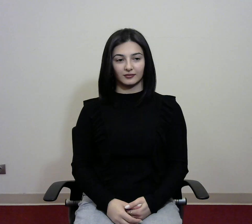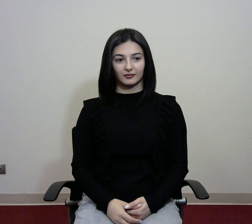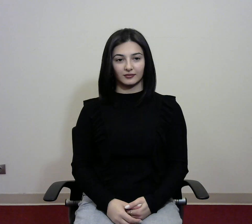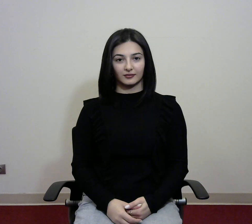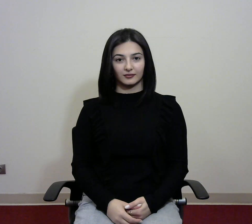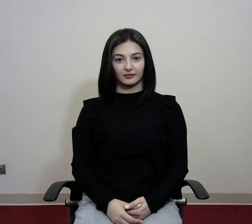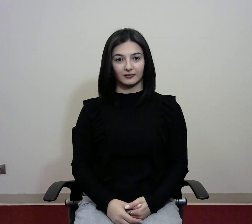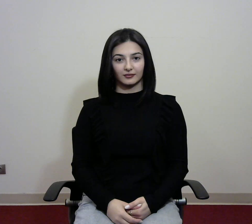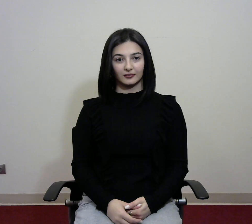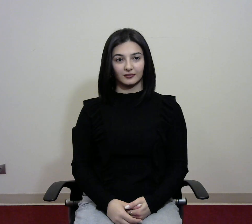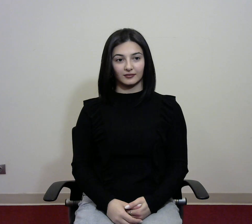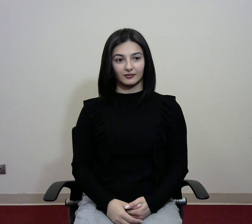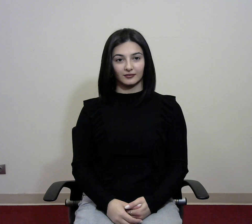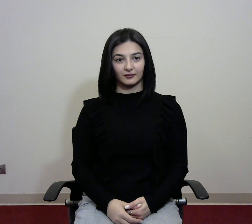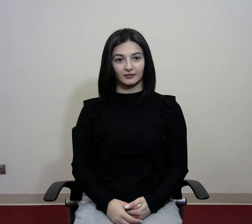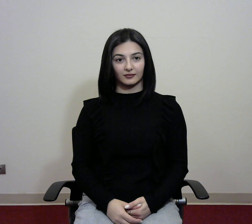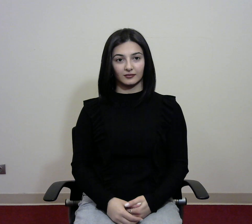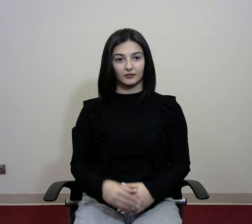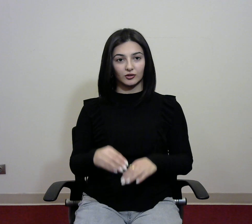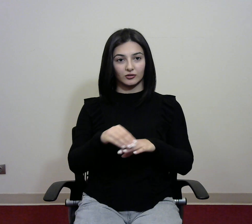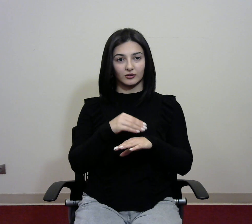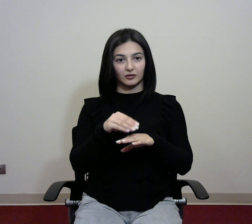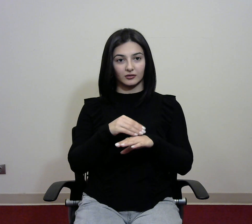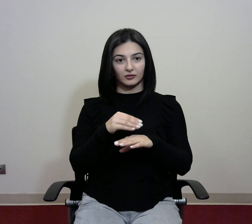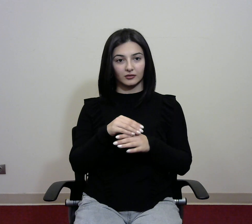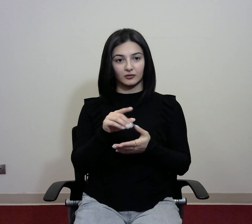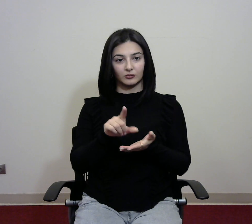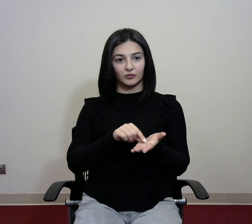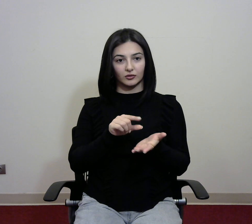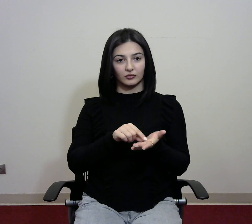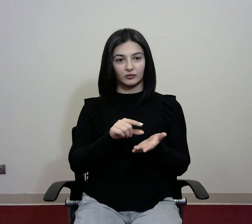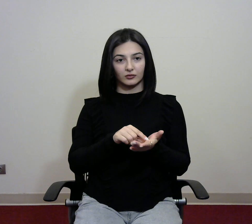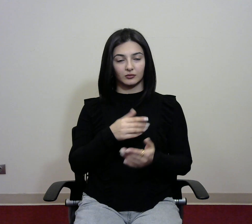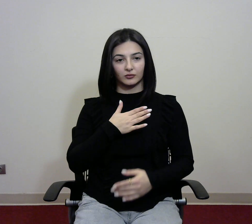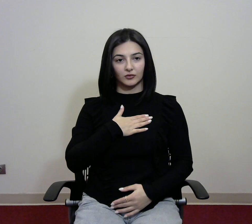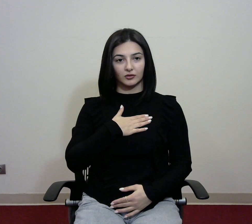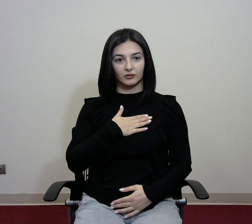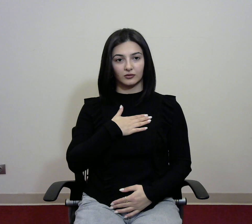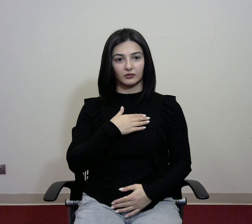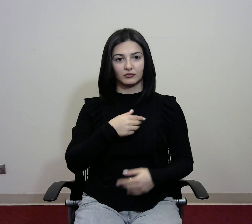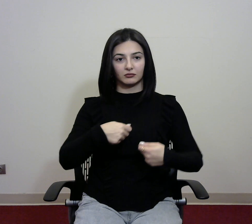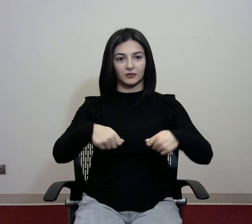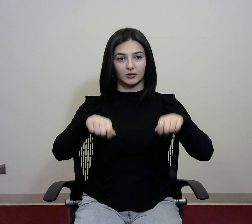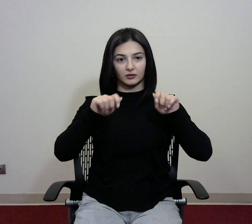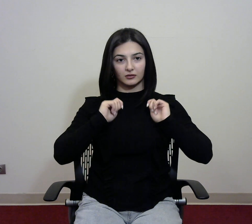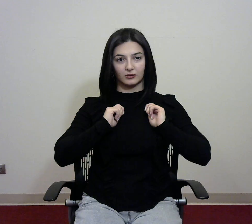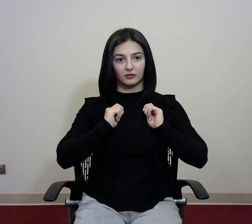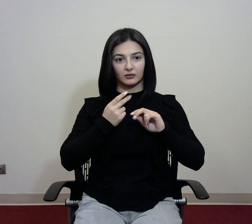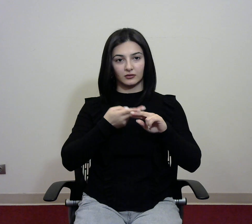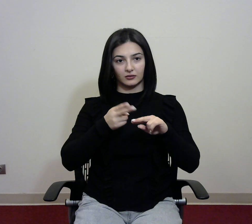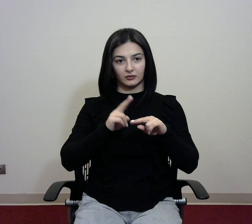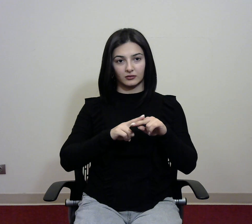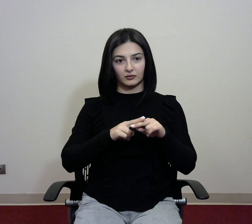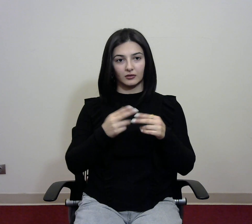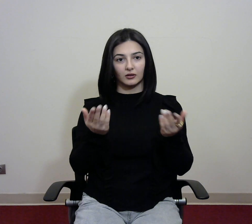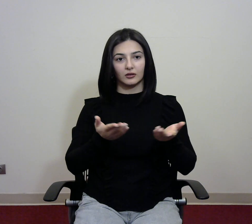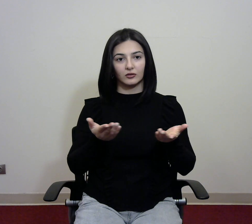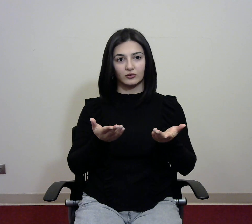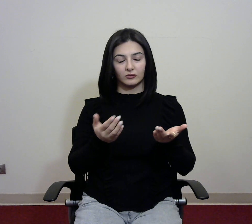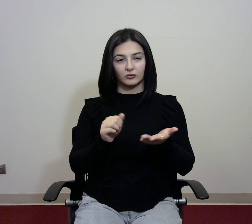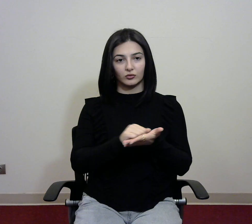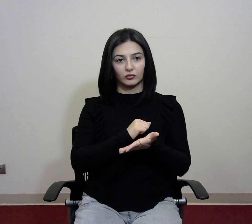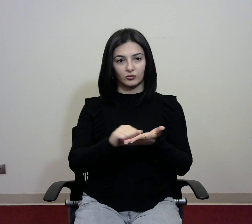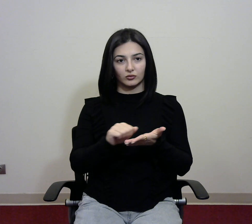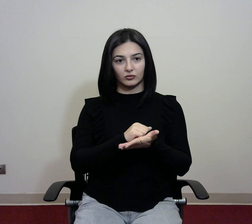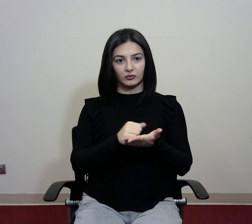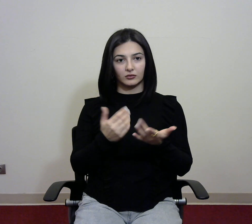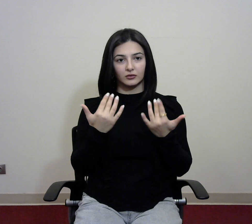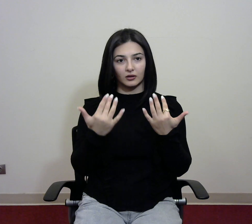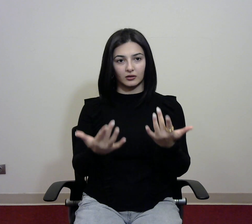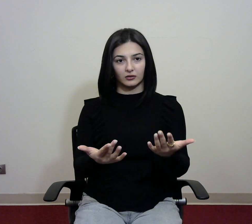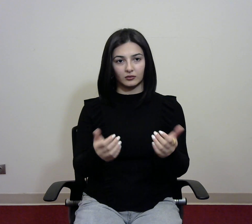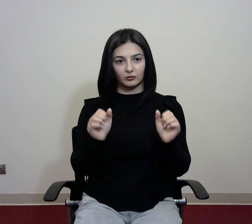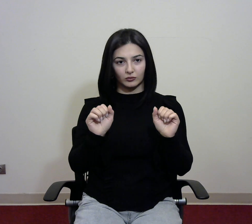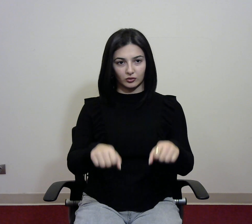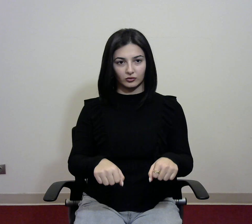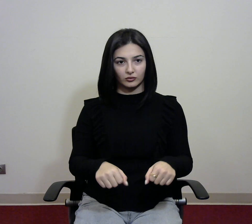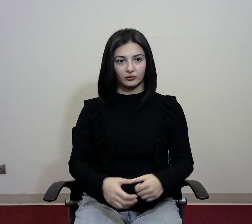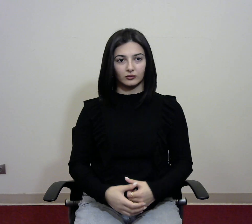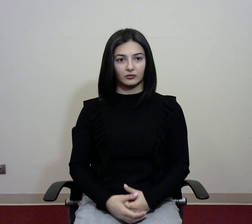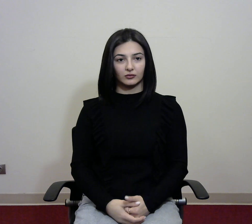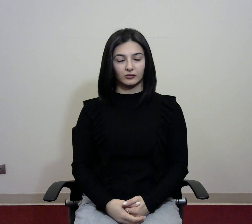Yoldaşımın pensiyasını mənə köçürmək üçün hansı sənədlər tələb olunur?